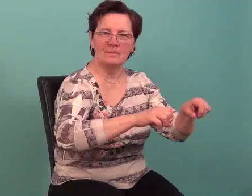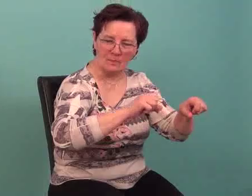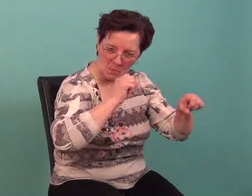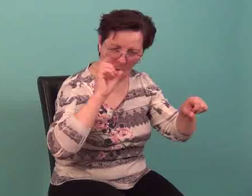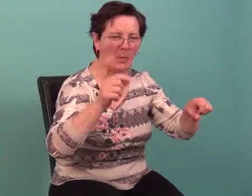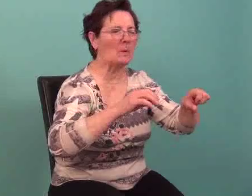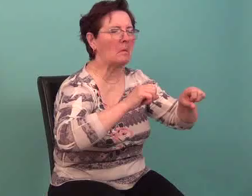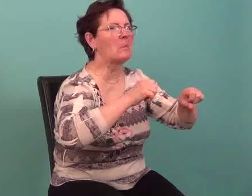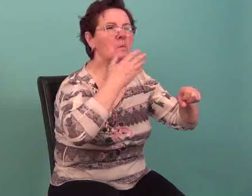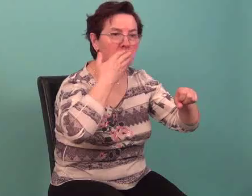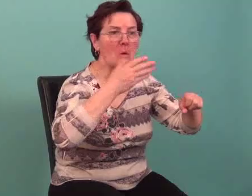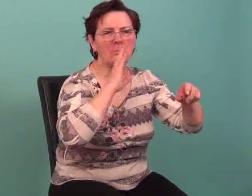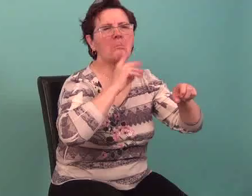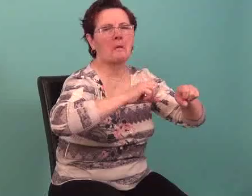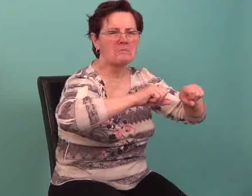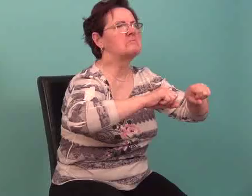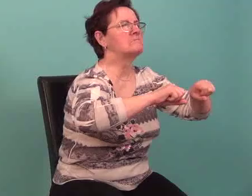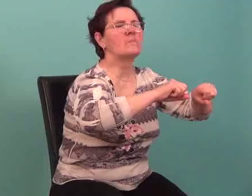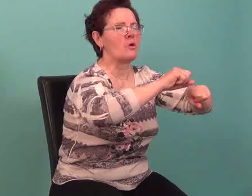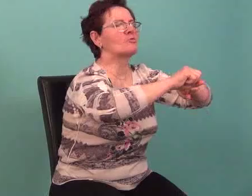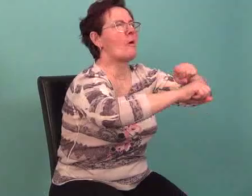Chłopiec z powrotem był na rowerze i podziękował im, kiwając głową.